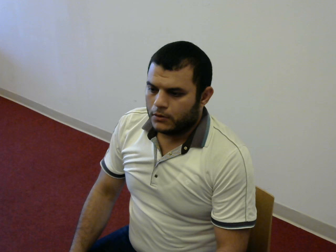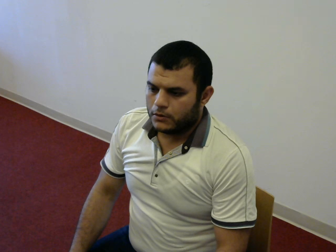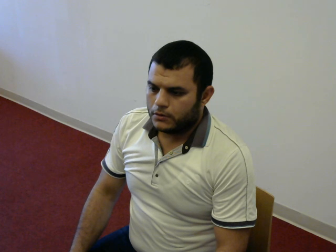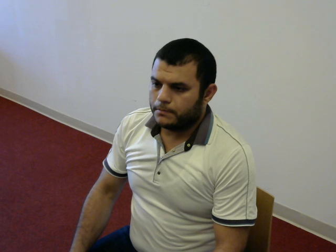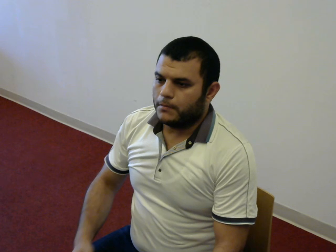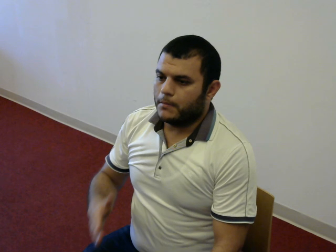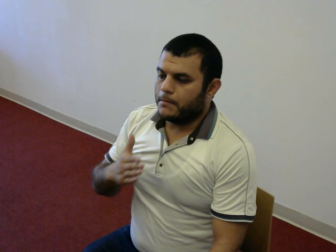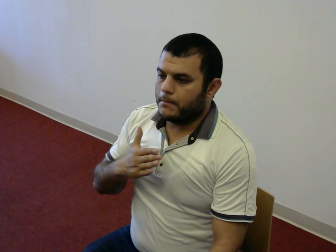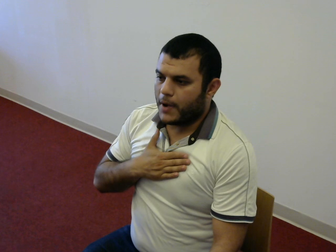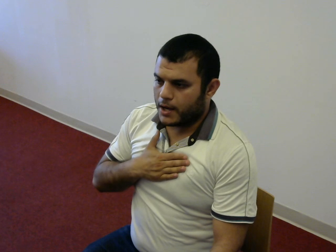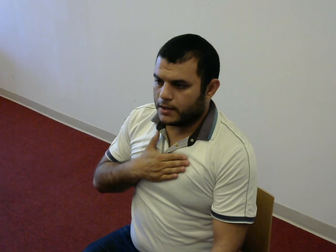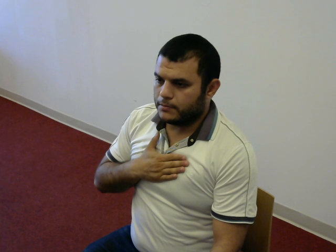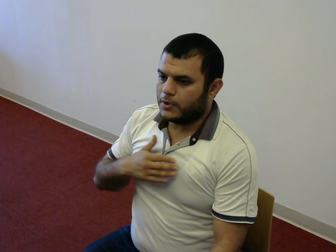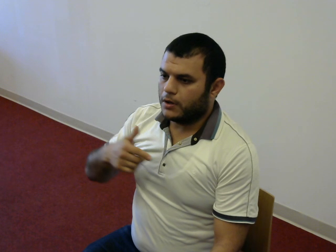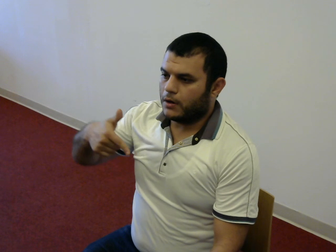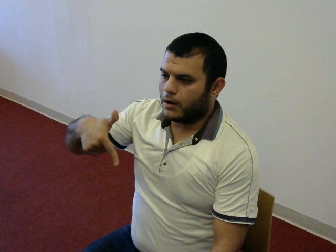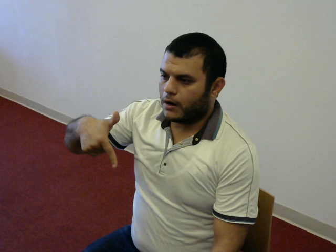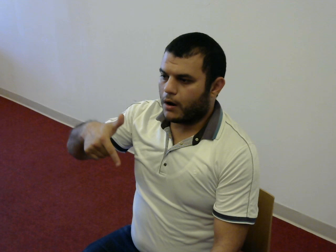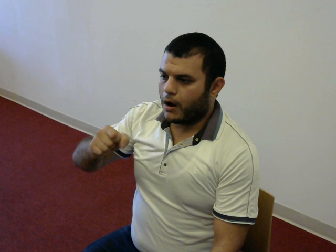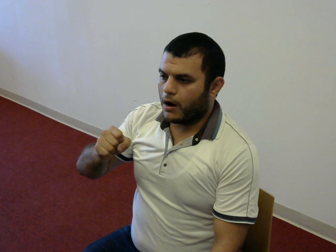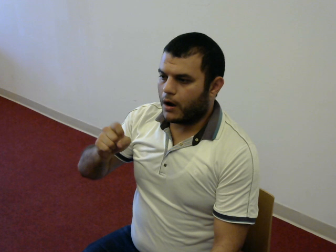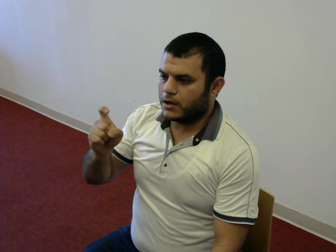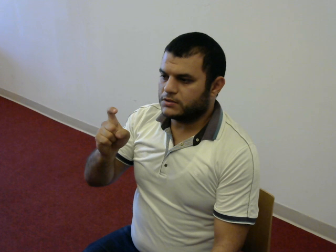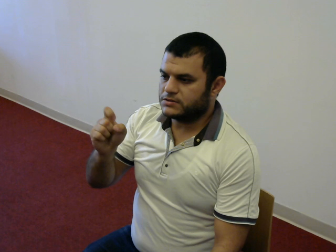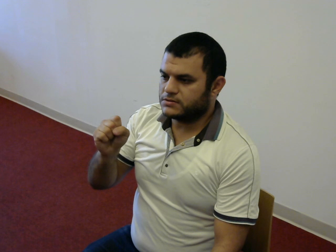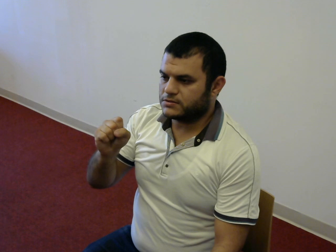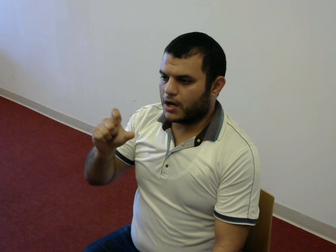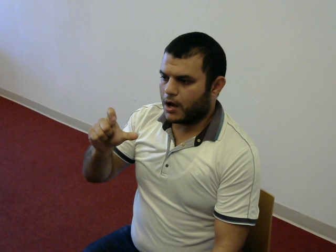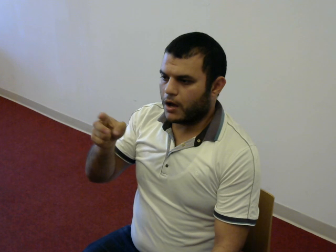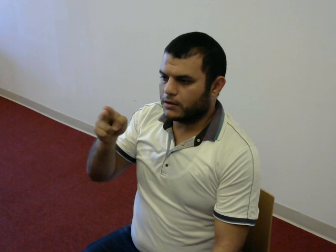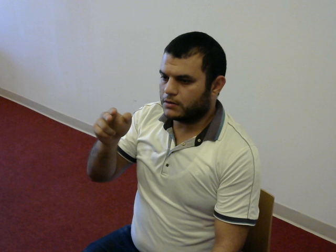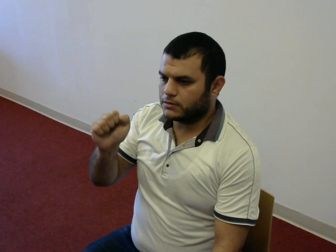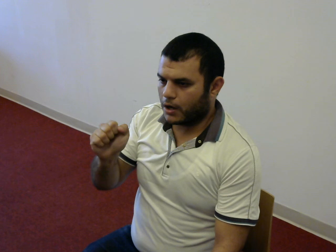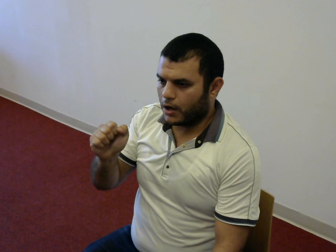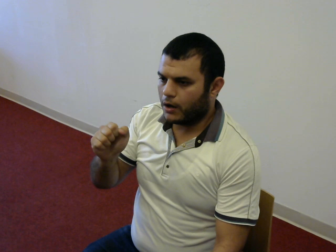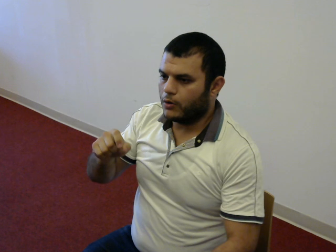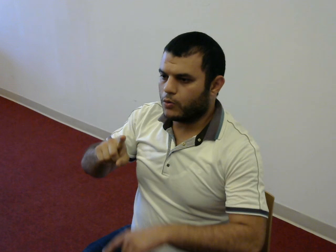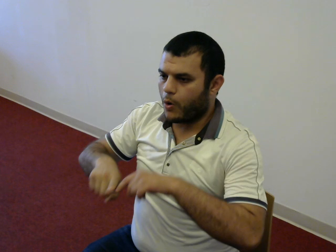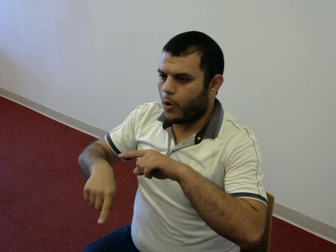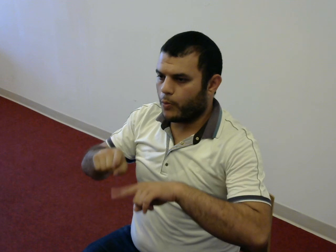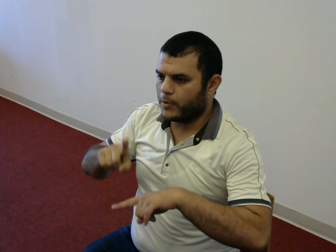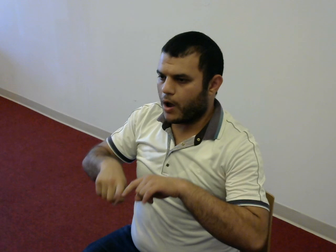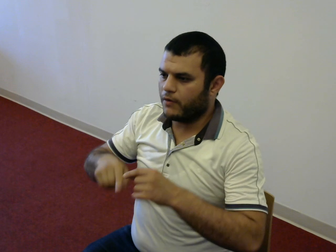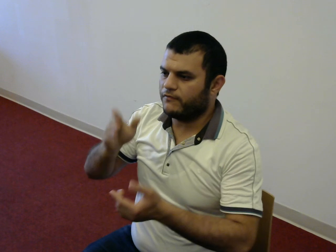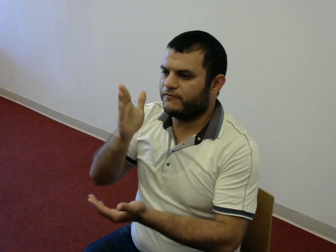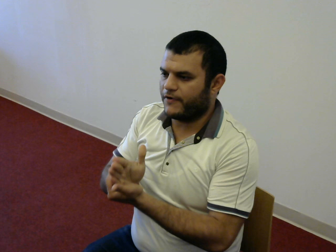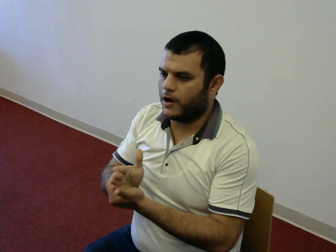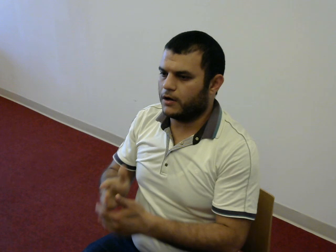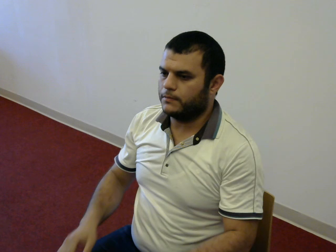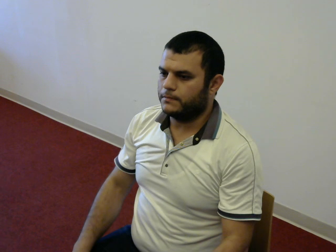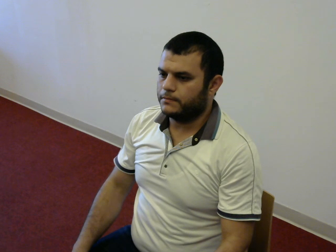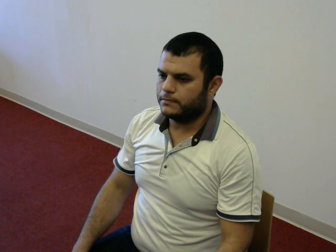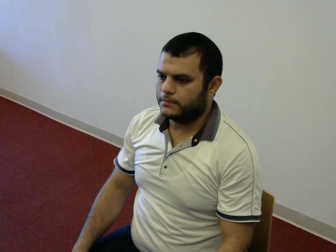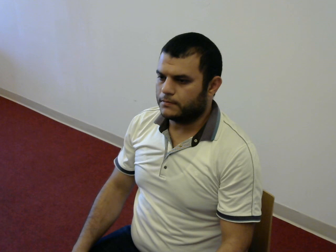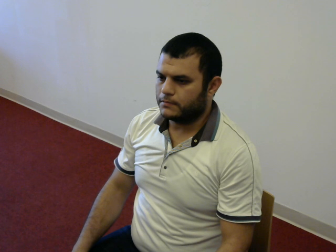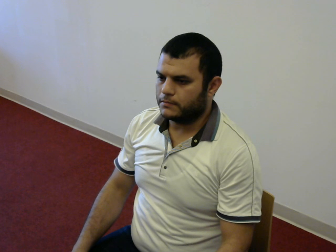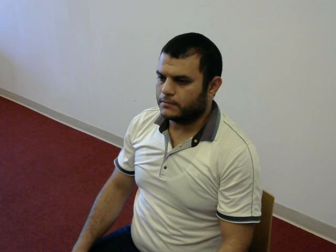Mənim Qazaxda qohumlarım var